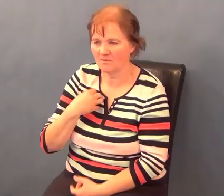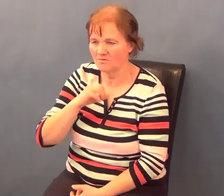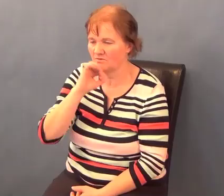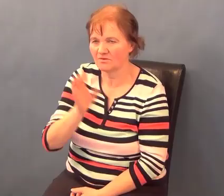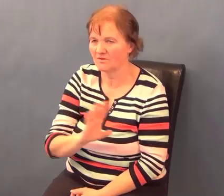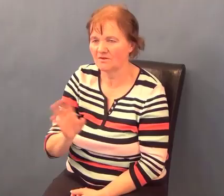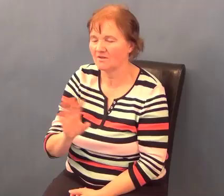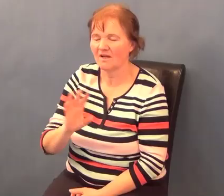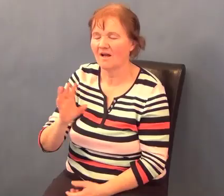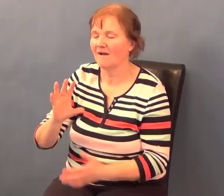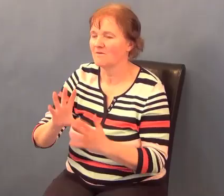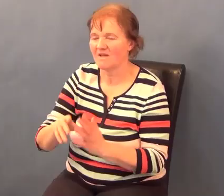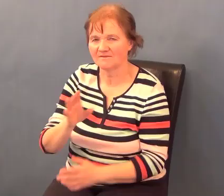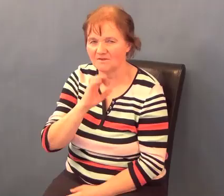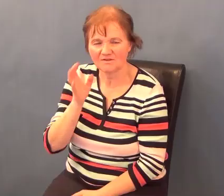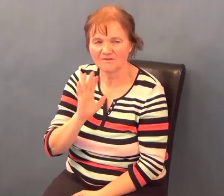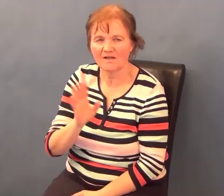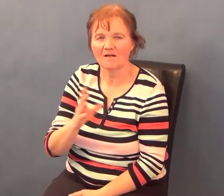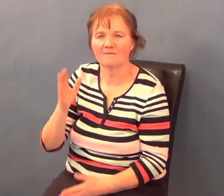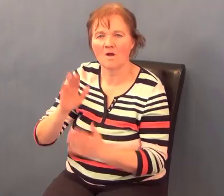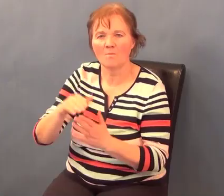W mieście raczej nie, ale wewnątrz domu tak.